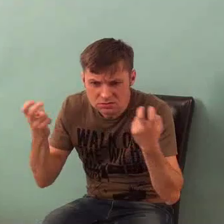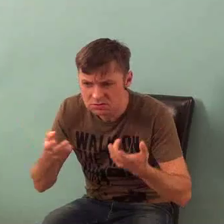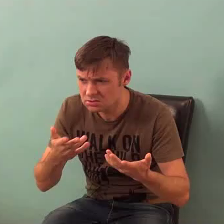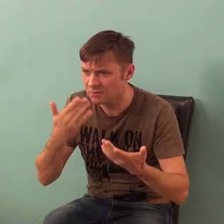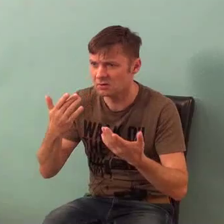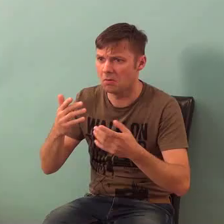Nie ma.